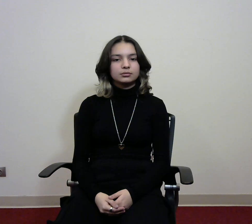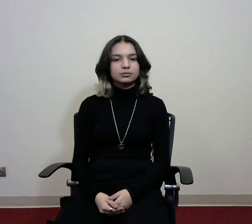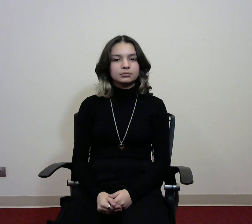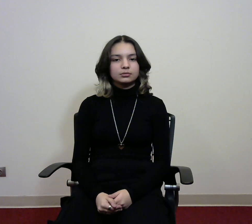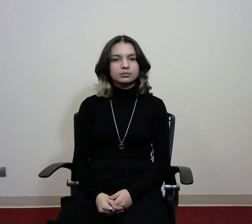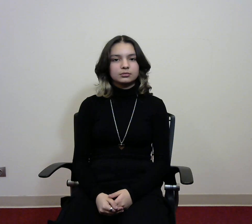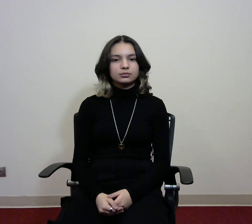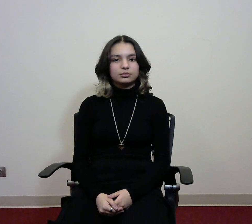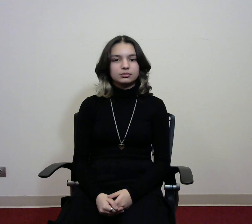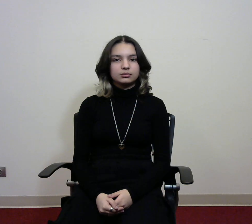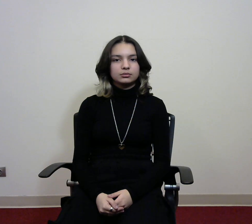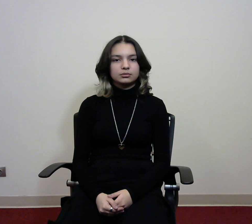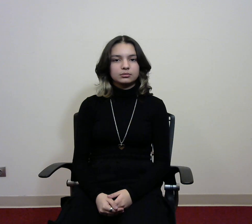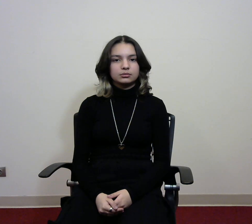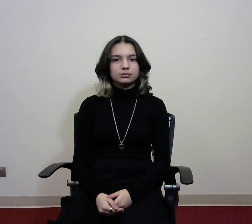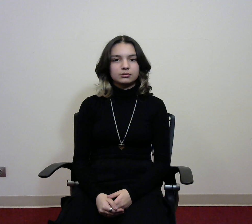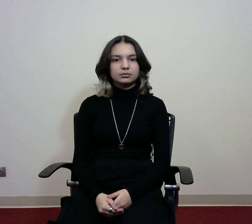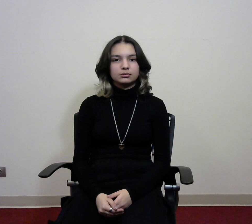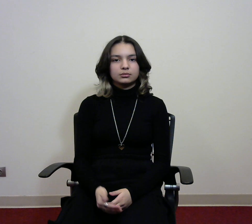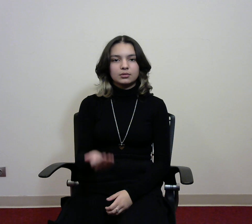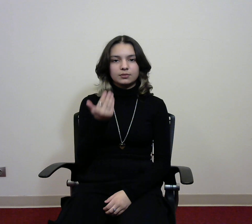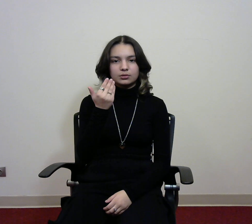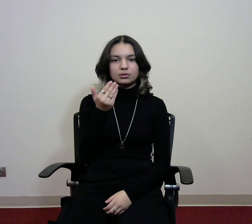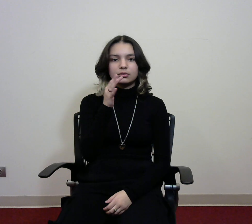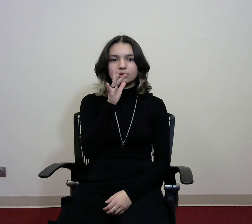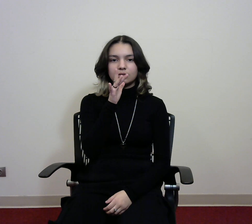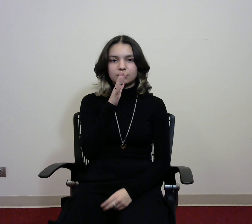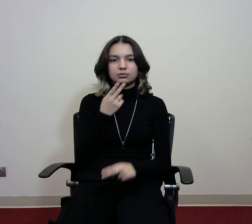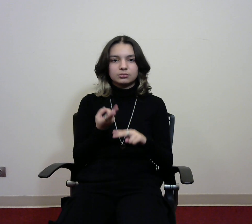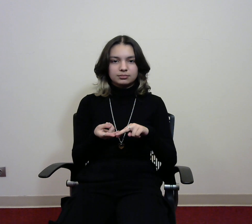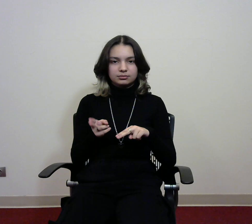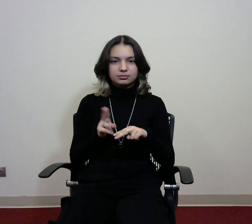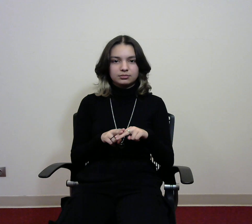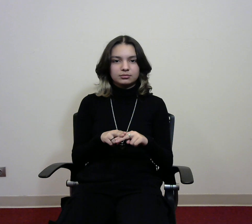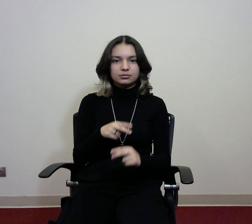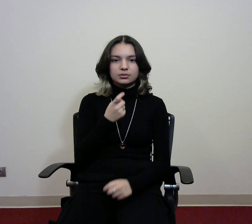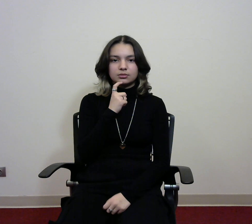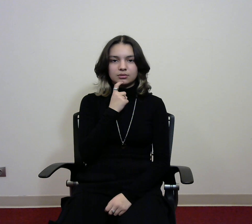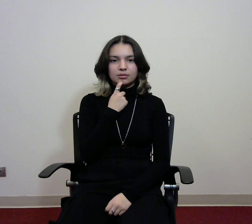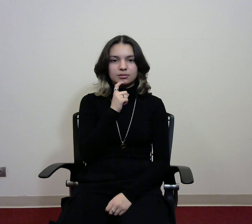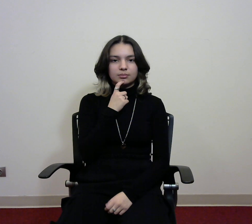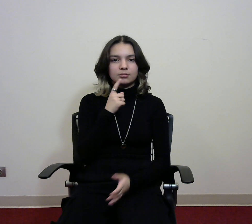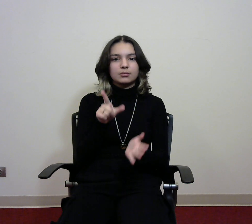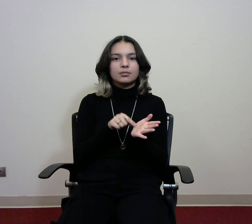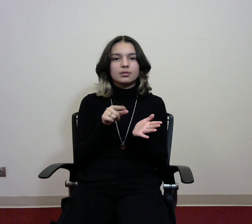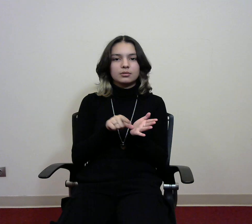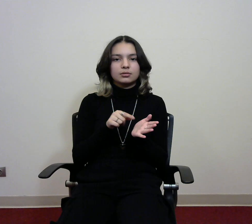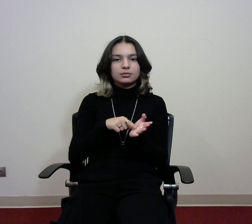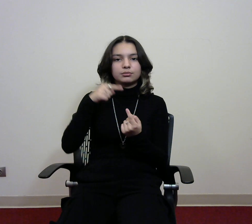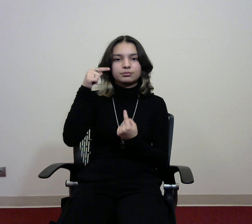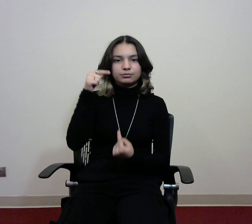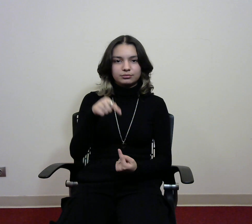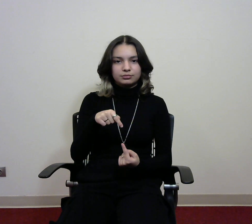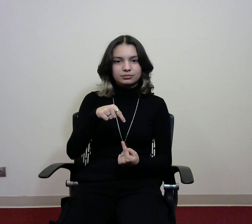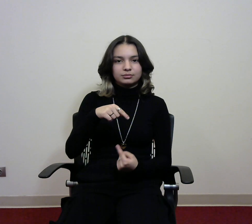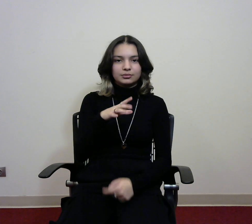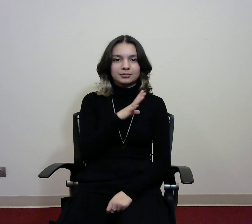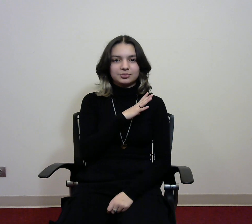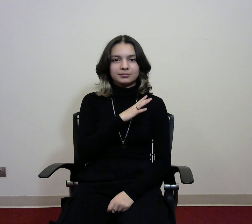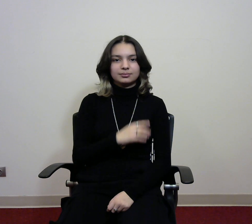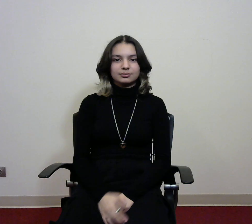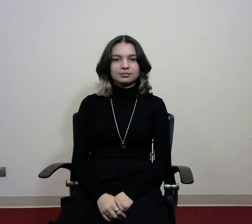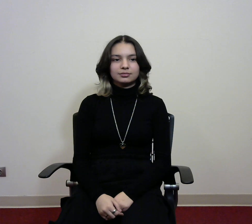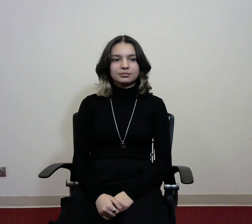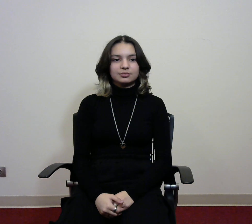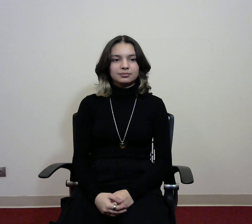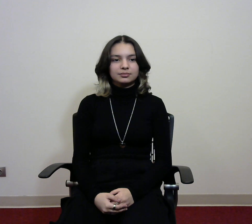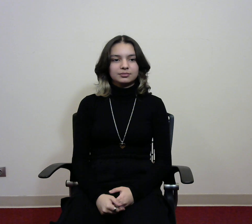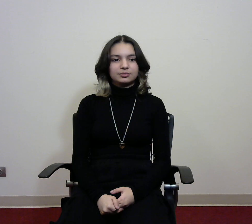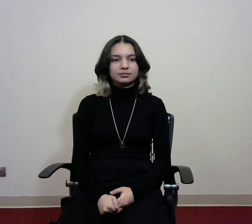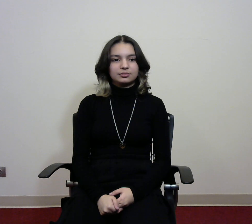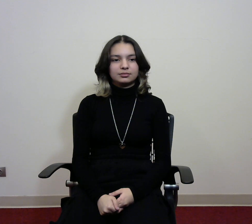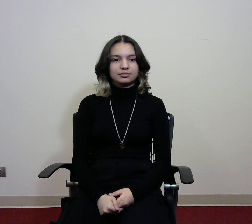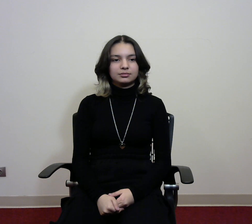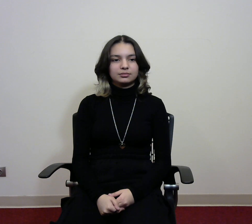Sizə yaşa görə əmək pensiyası təyin olunub